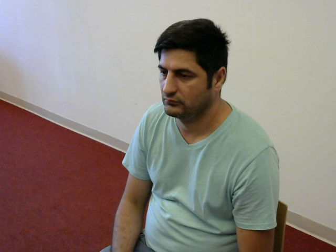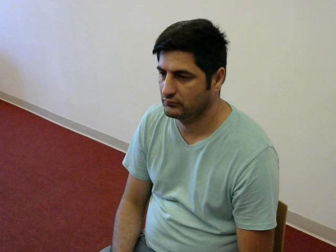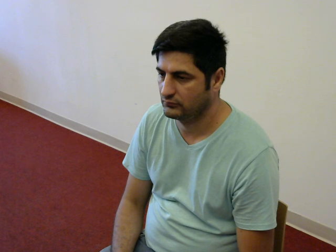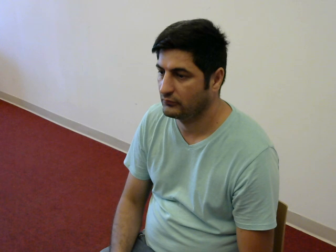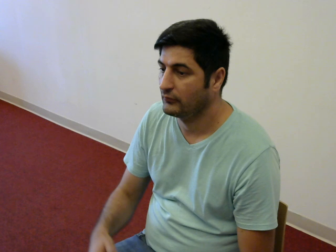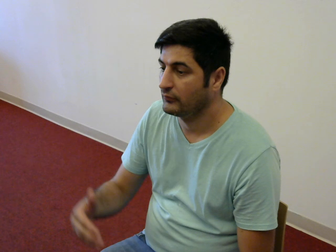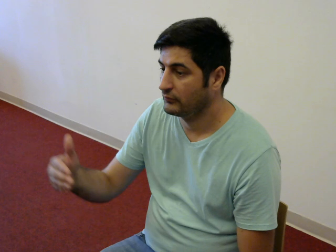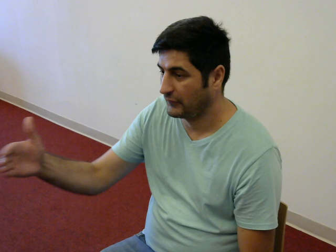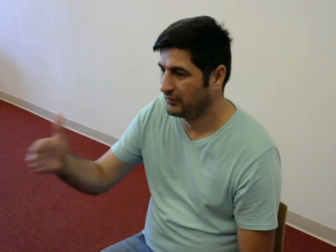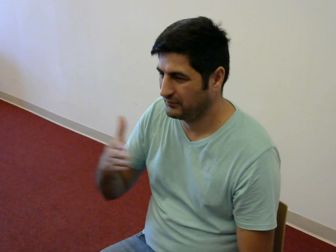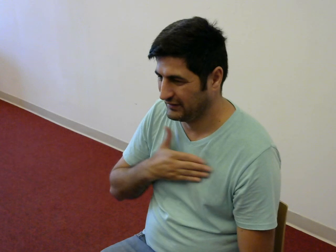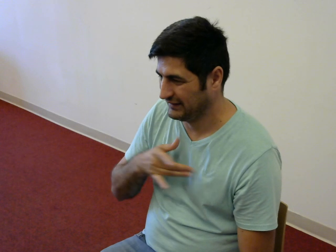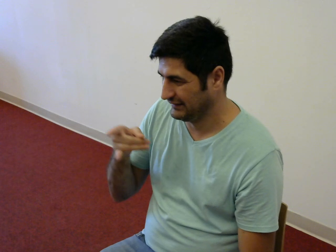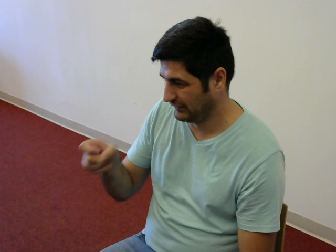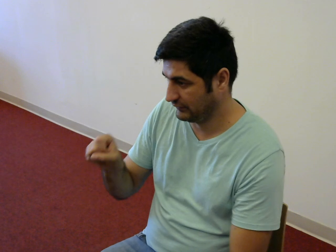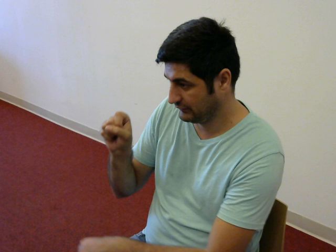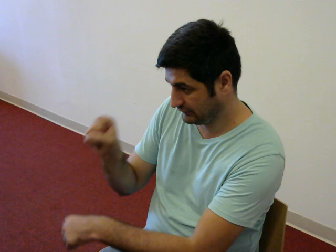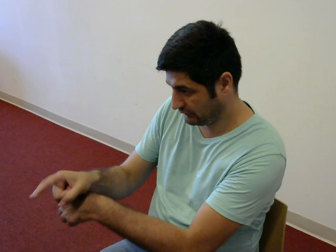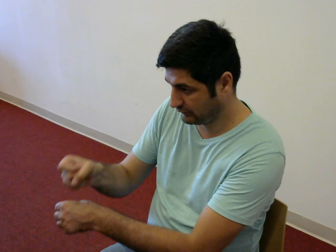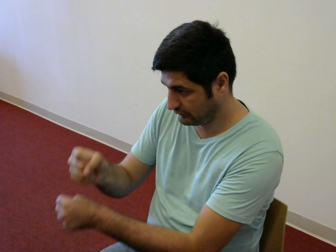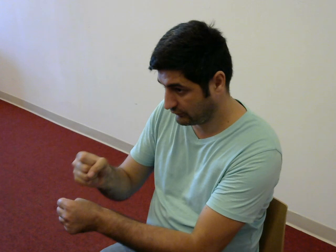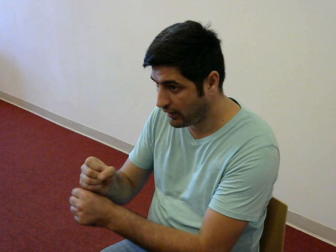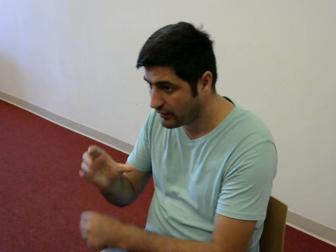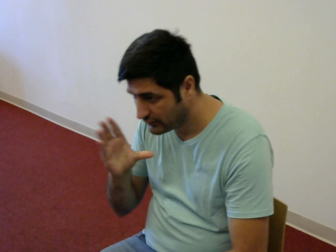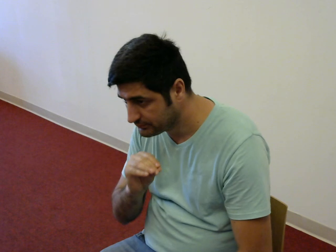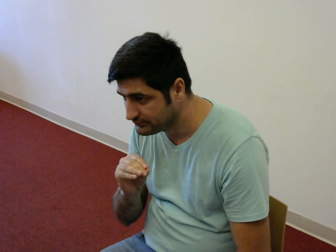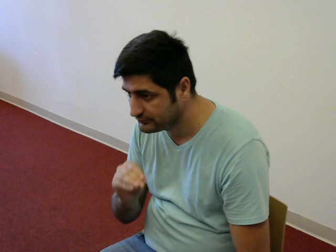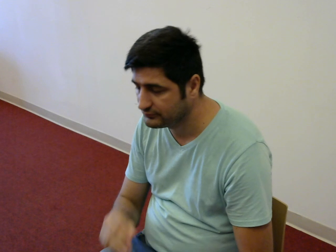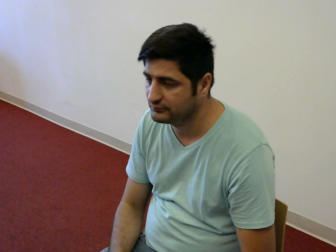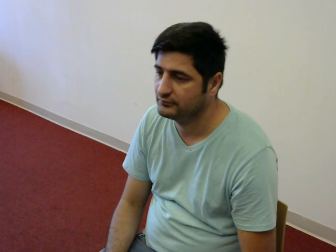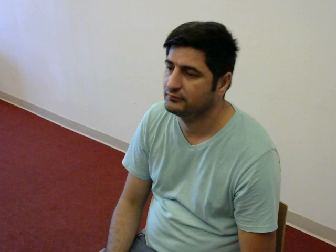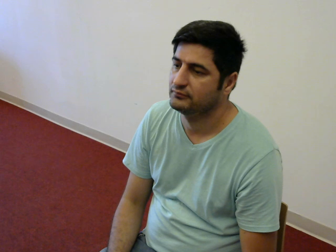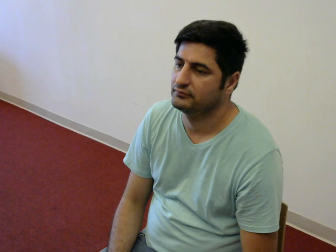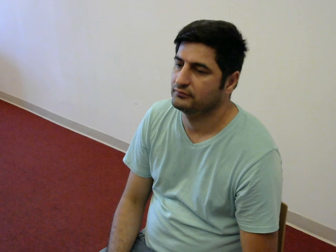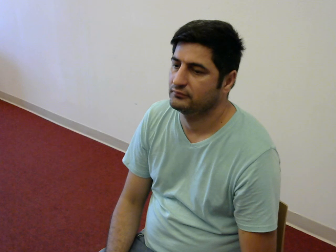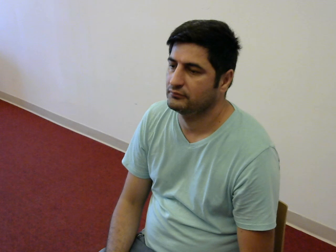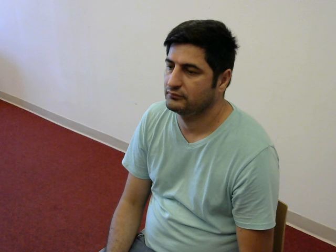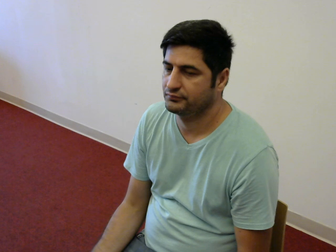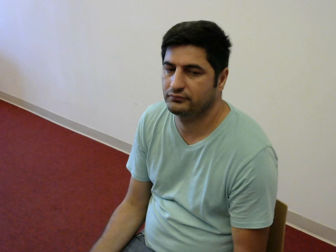Siz mənə taksi sifariş edə bilərsinizmi?